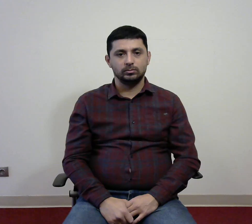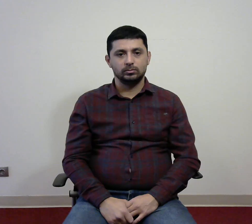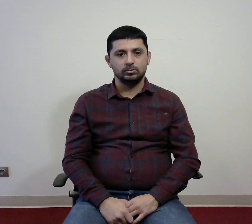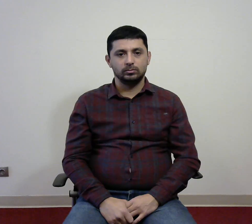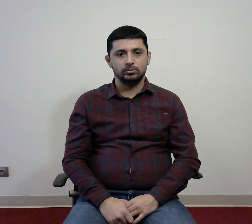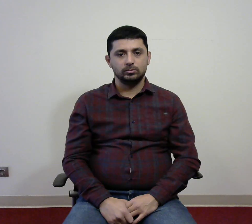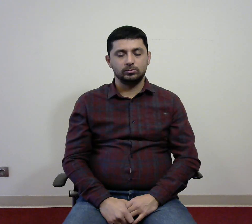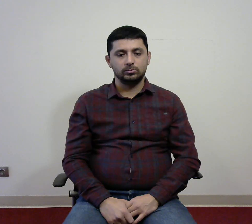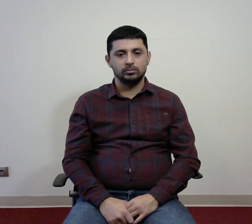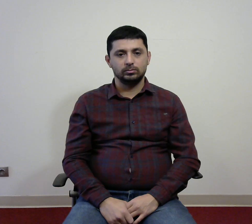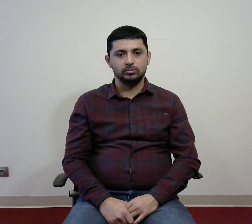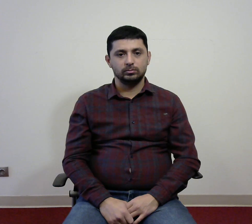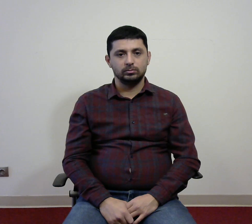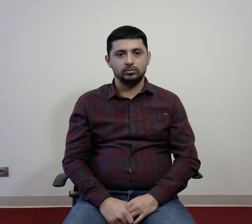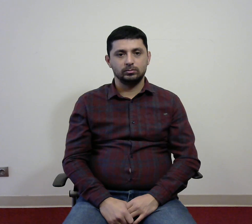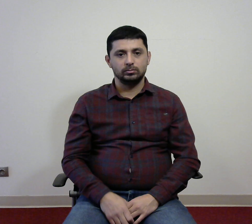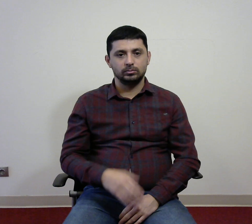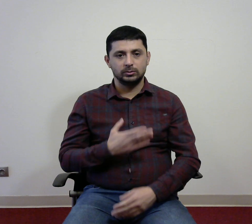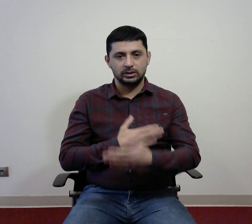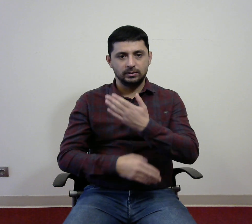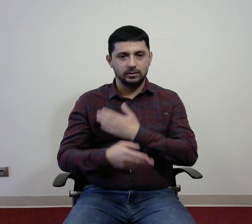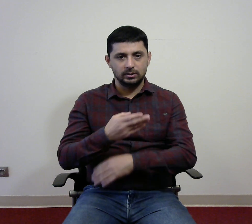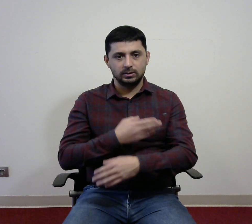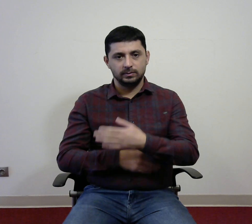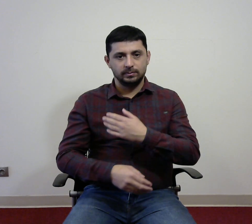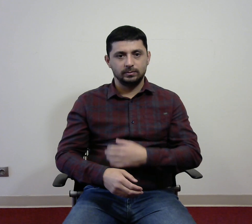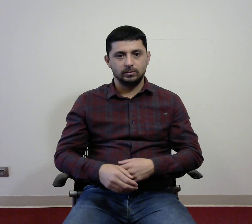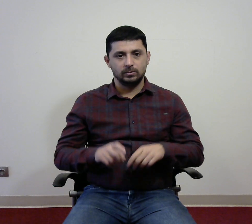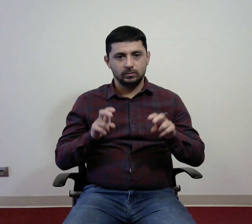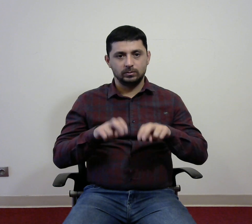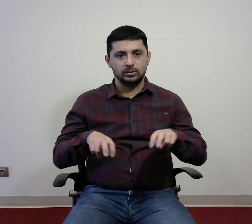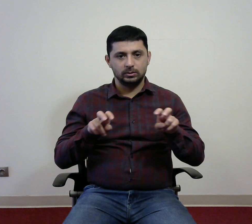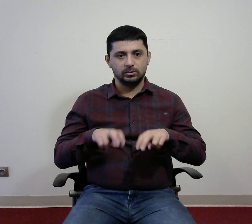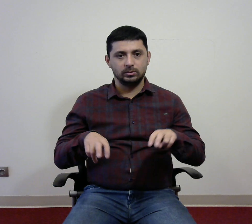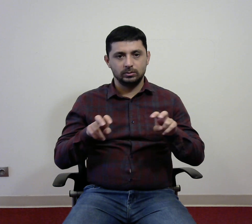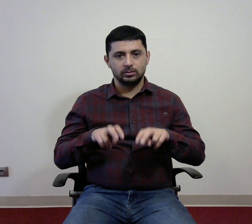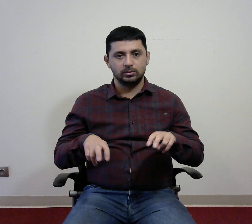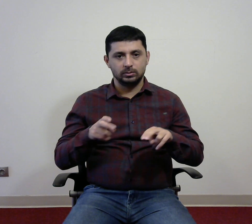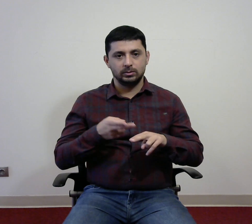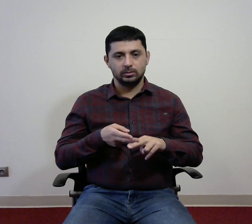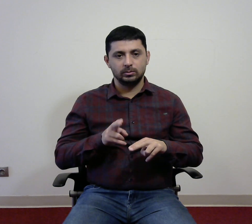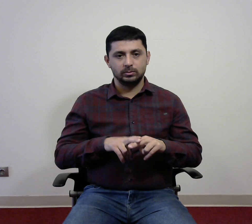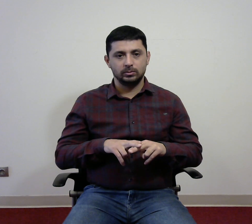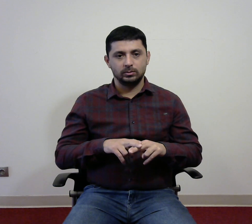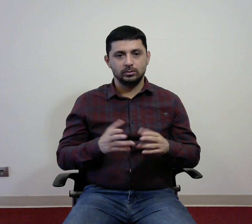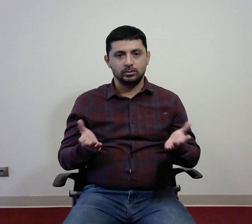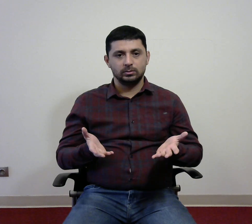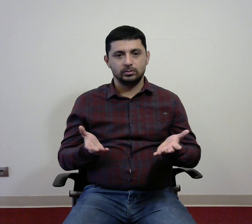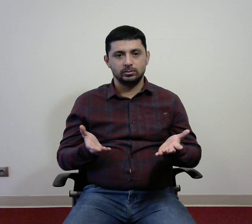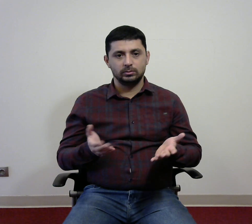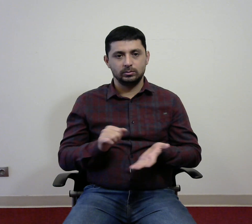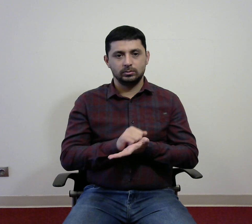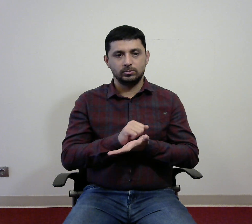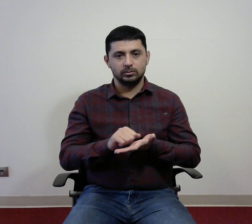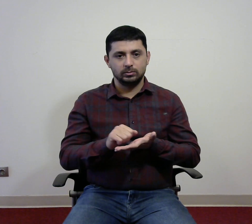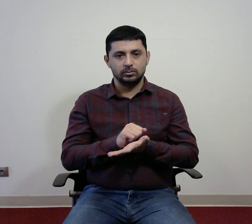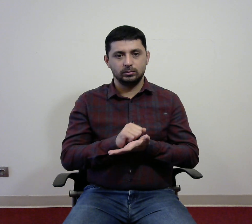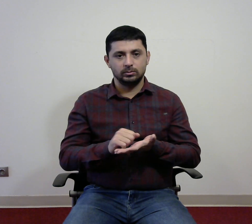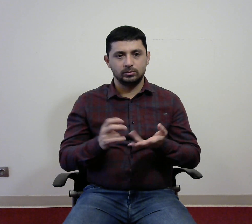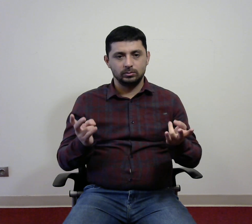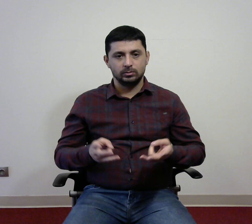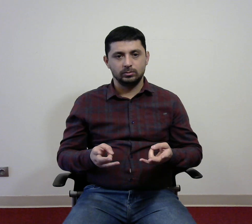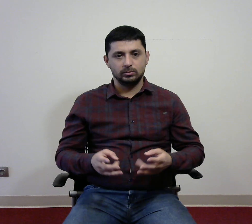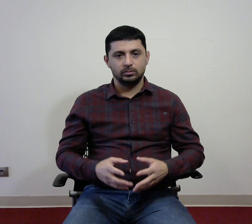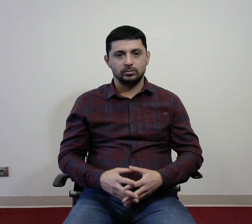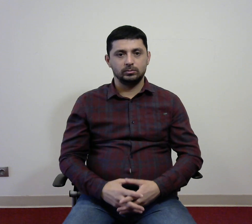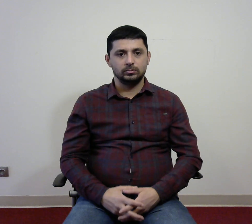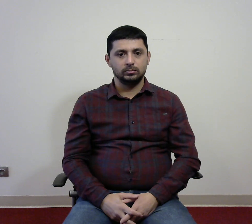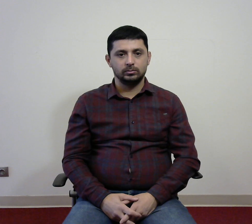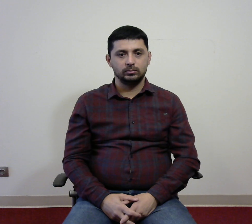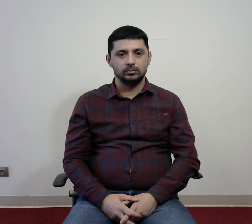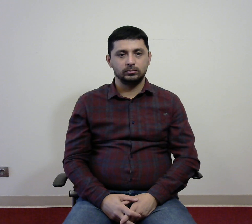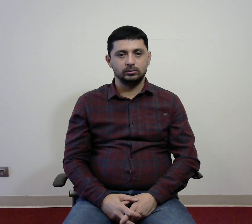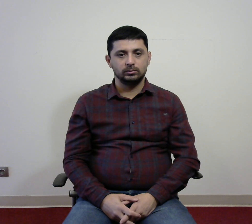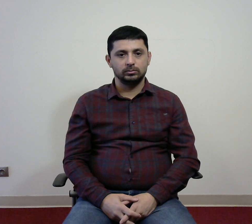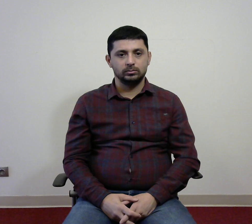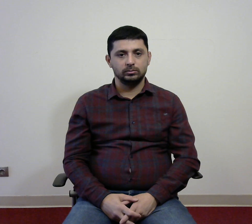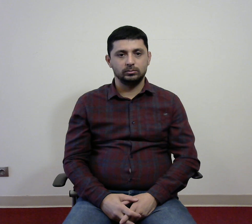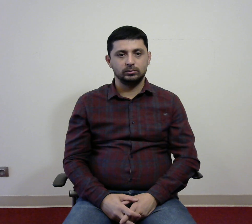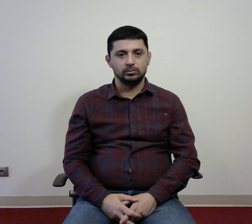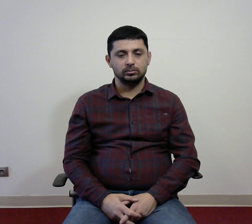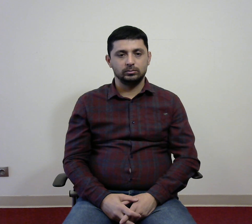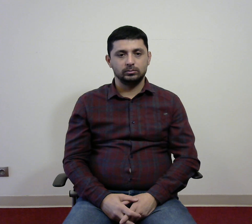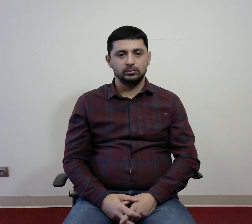Əlilliyin müəyyən edilməsi üçün hansı sənədlər lazımdır